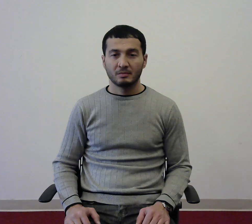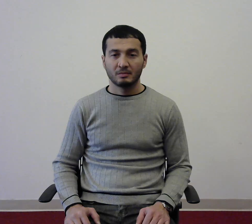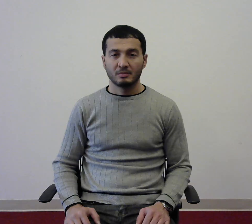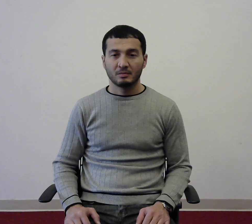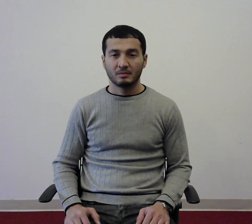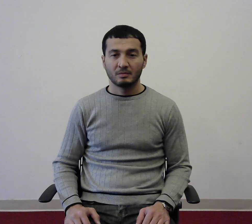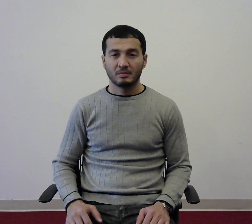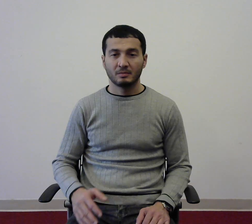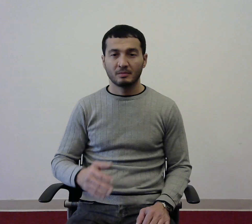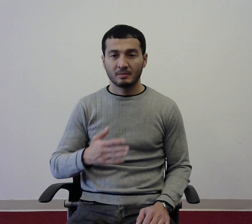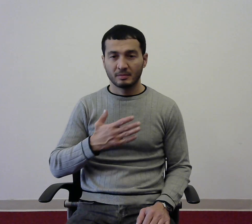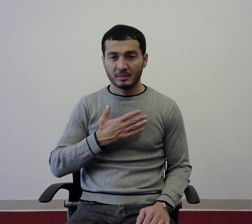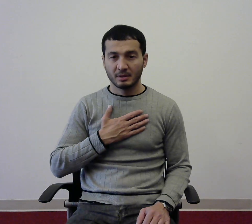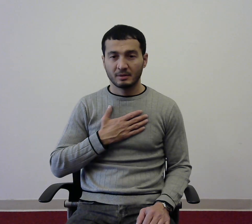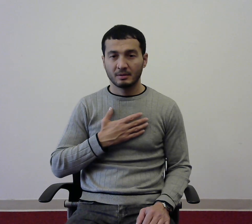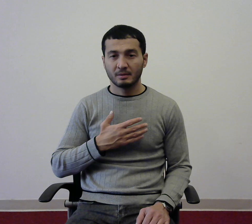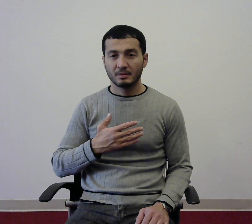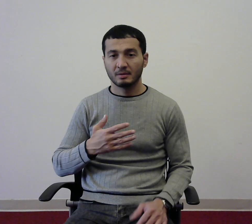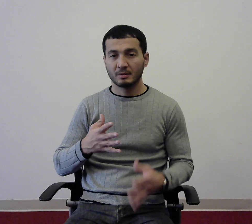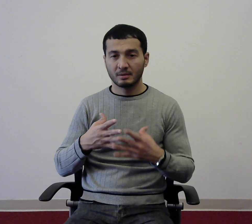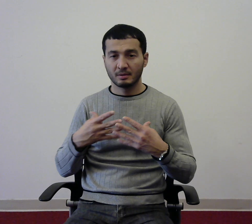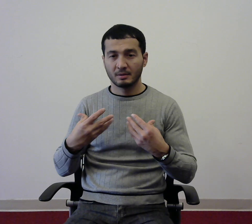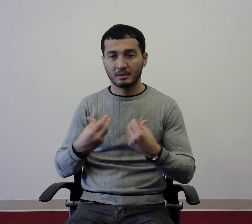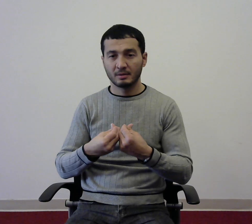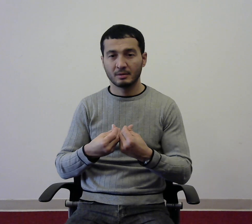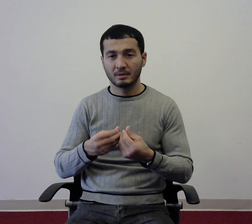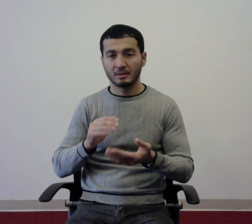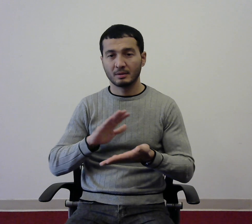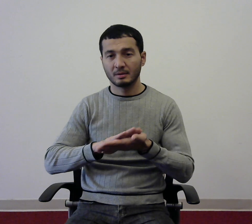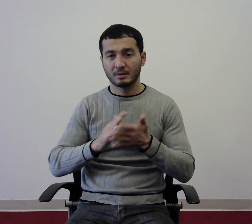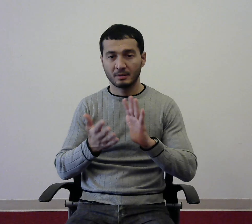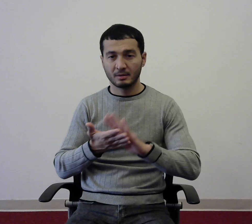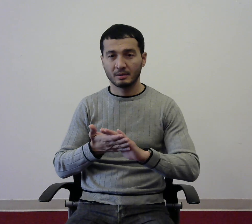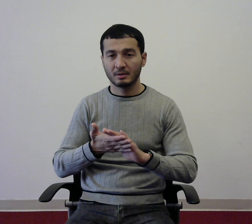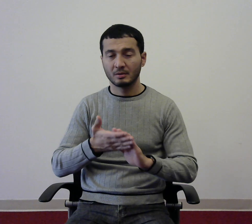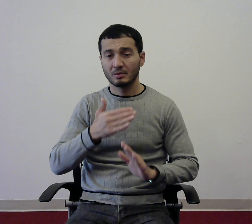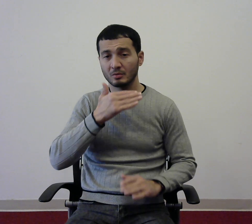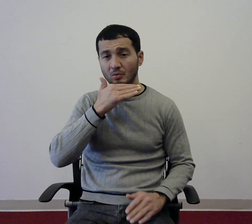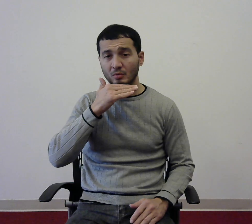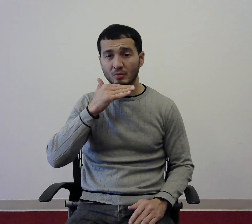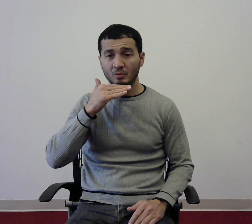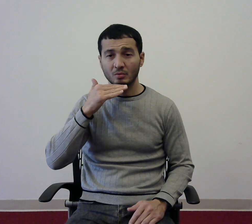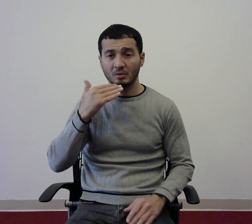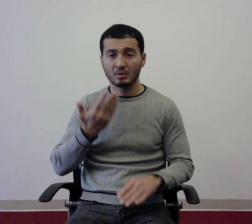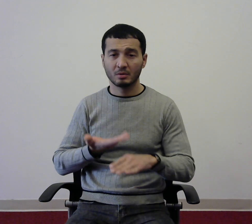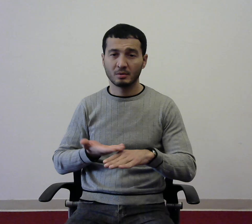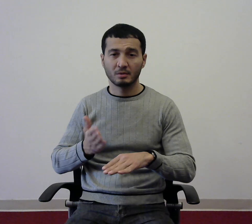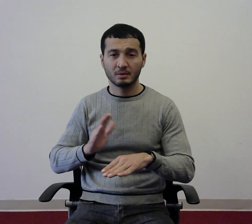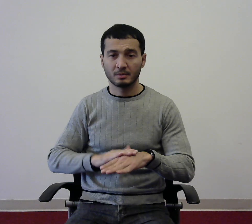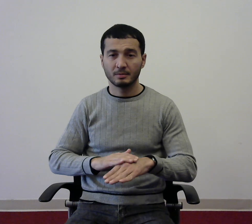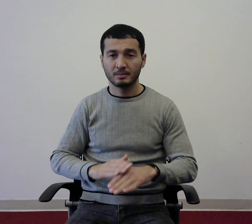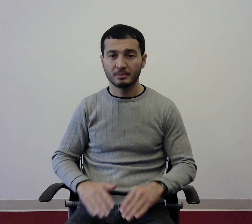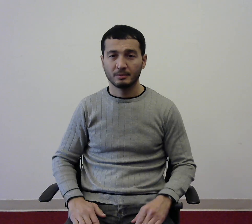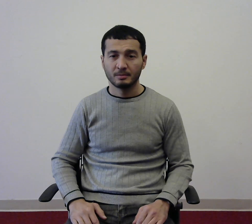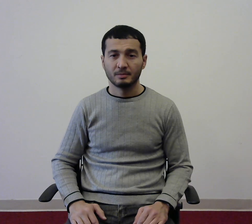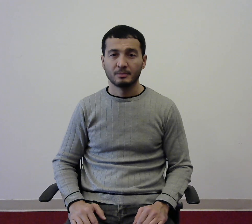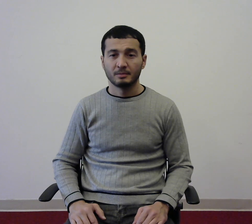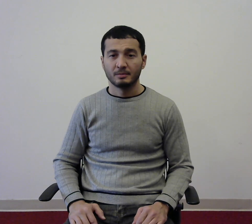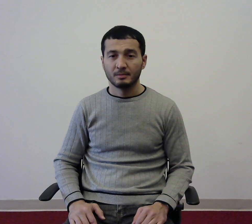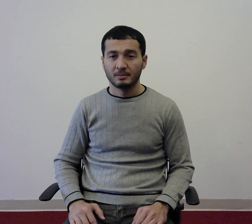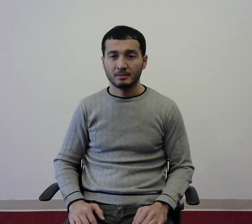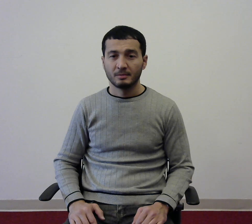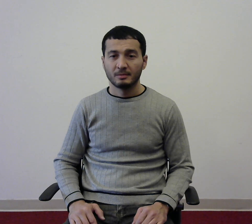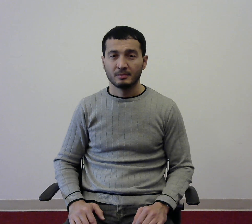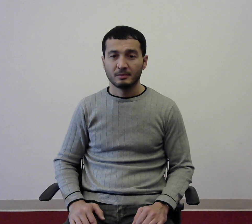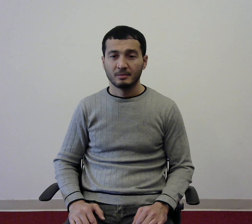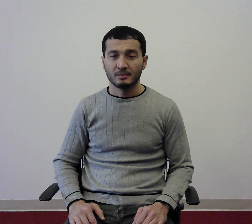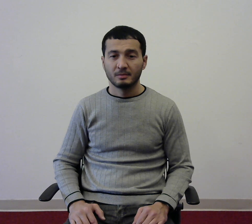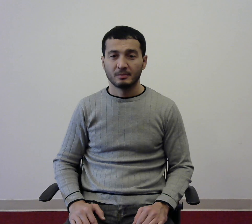Mənim ailəmin vəziyyəti çox ağırdır